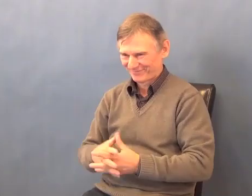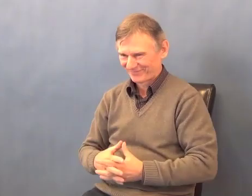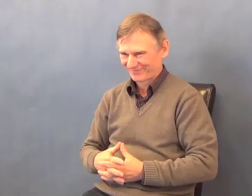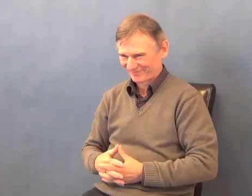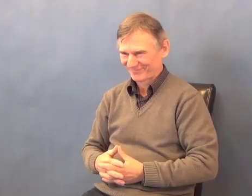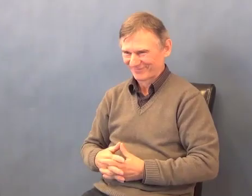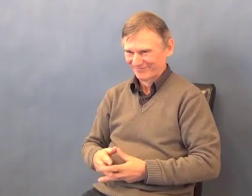Przychodziły.